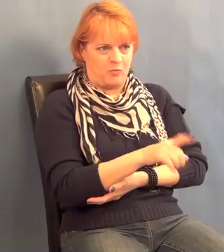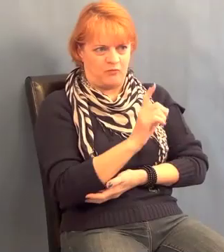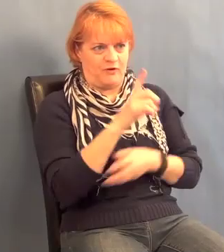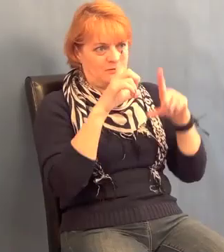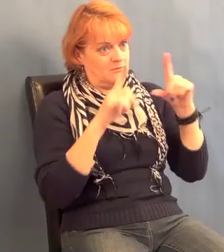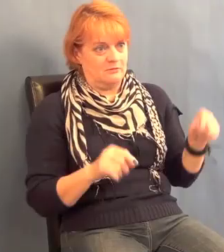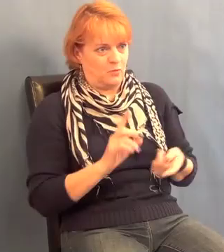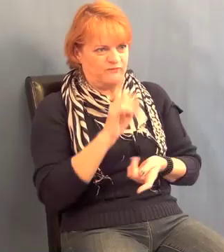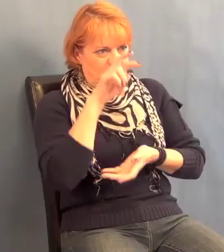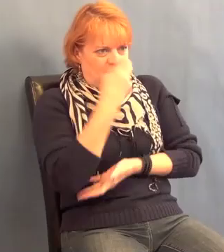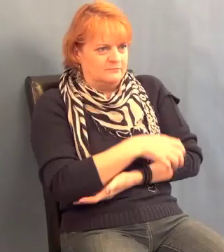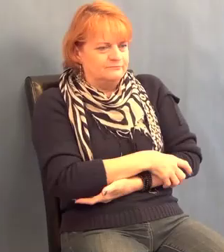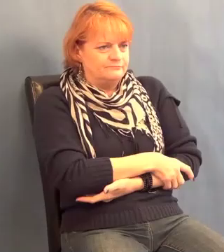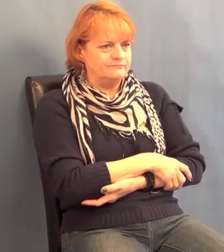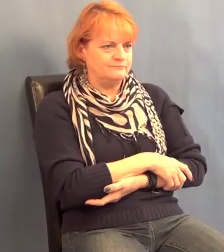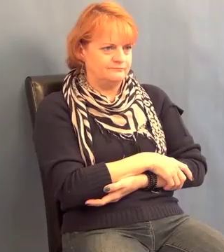Musi być znak ostrzegający przed możliwością poślizgnięcia się.